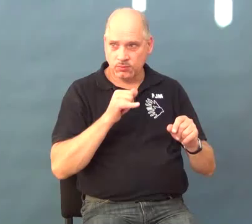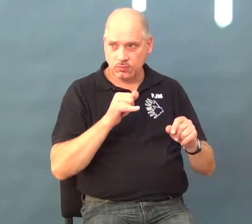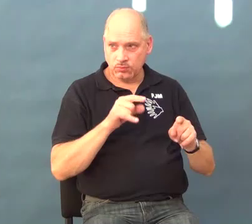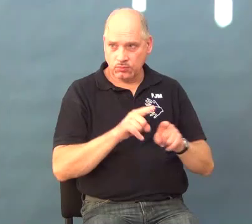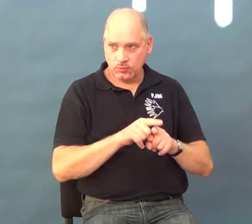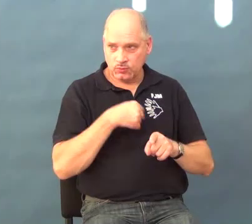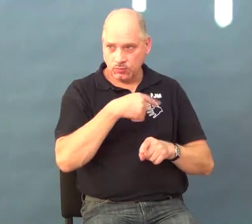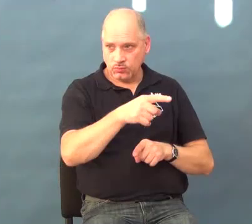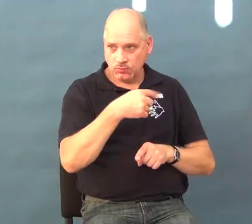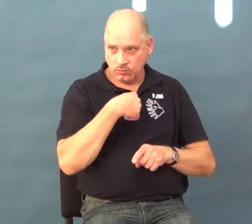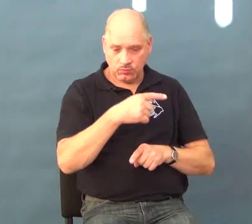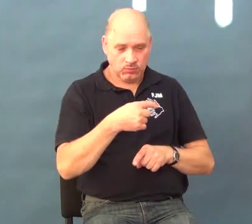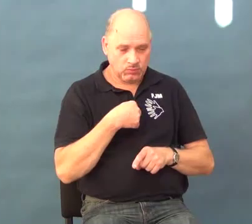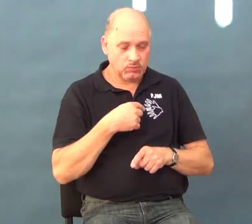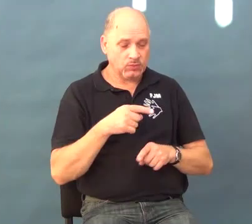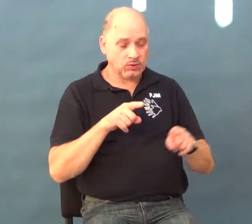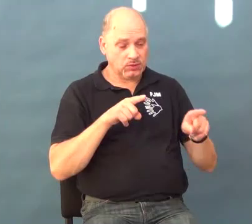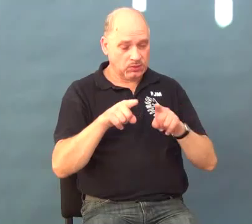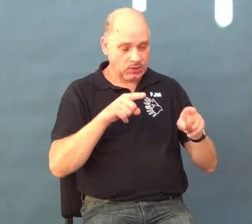Tak, mamy to samo.